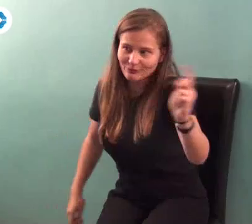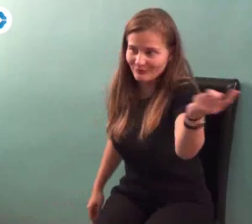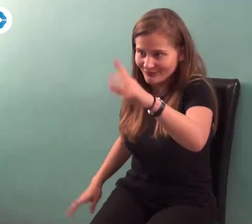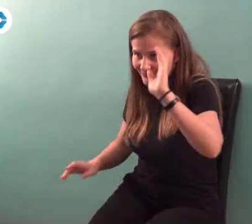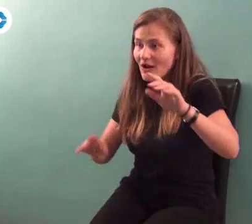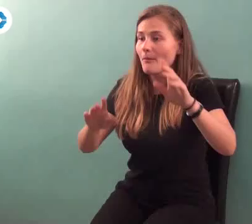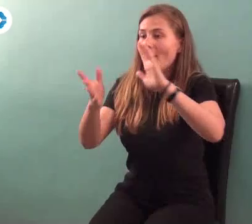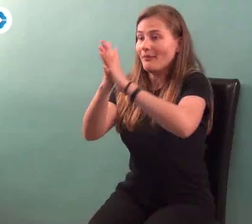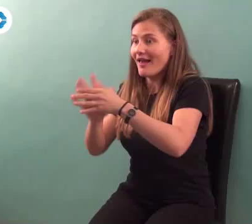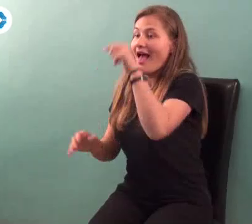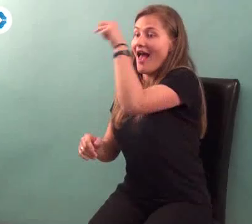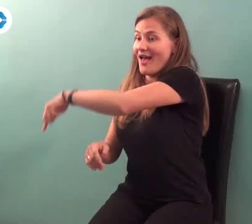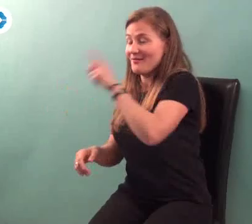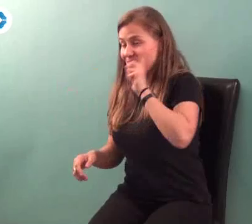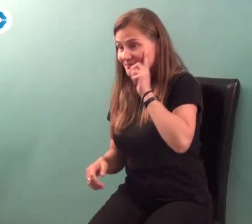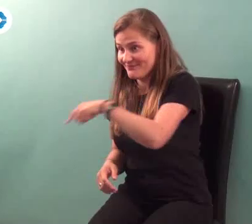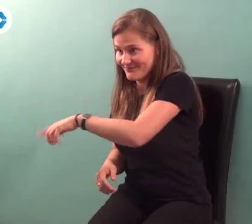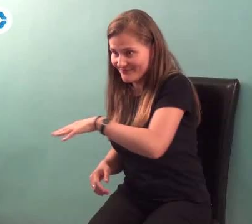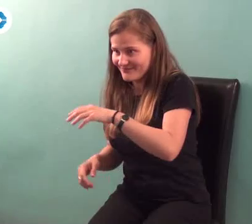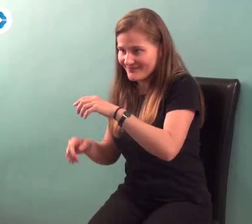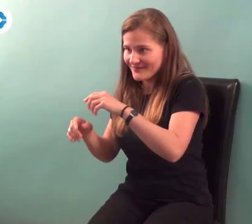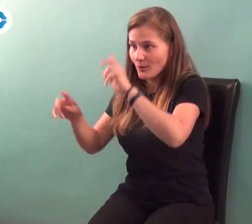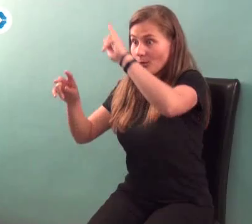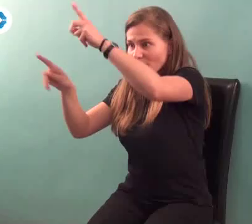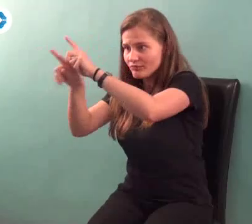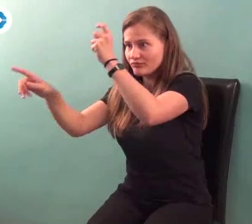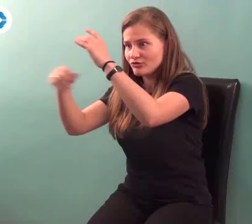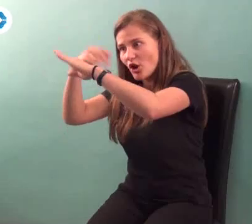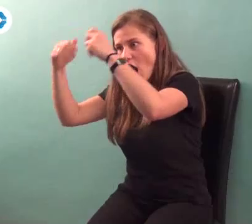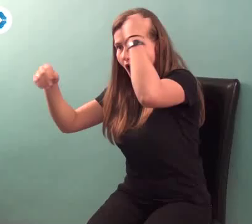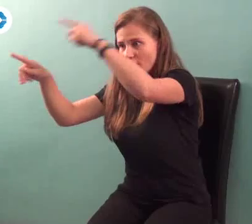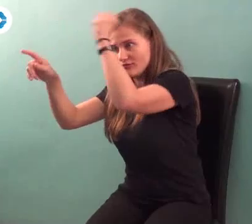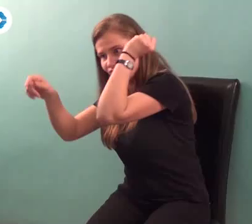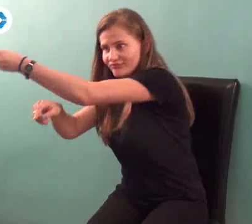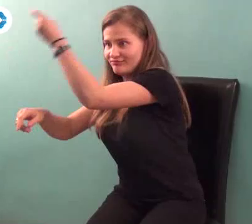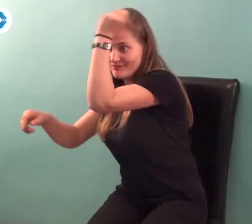Potem następna scena - mały chłopiec po raz drugi, to samo robi, rzuca w cudze okna i rozbija je.